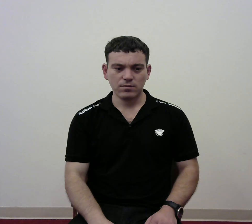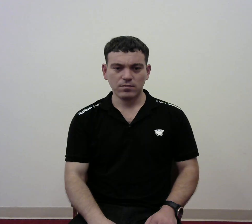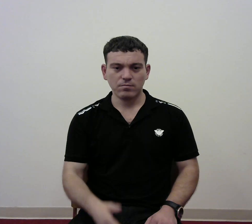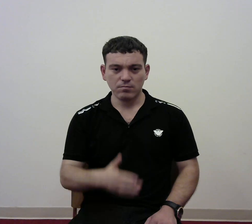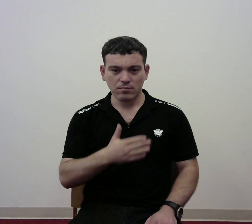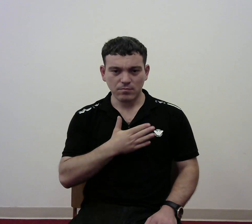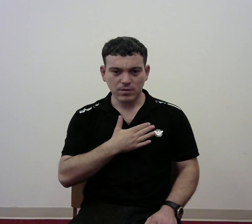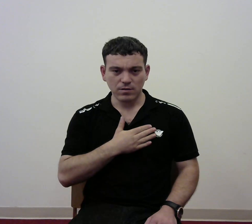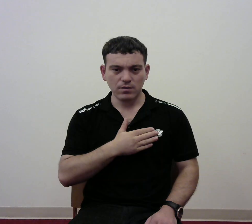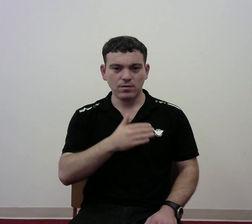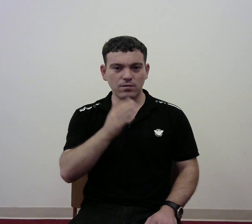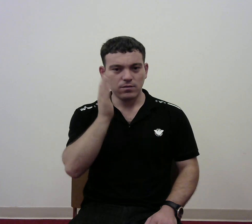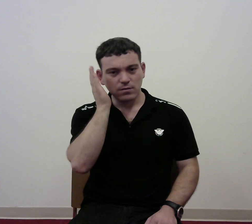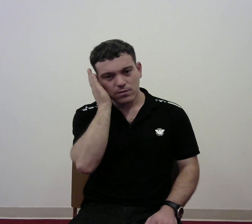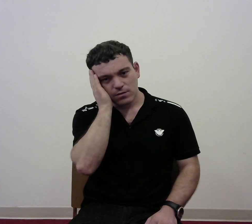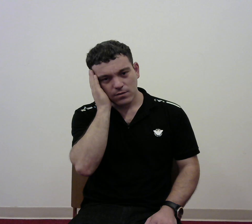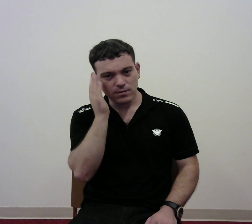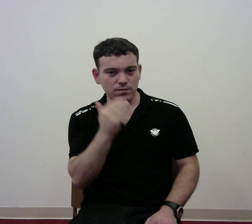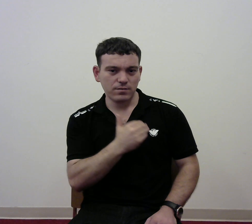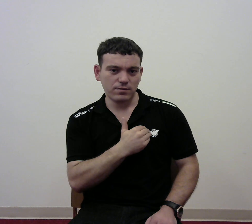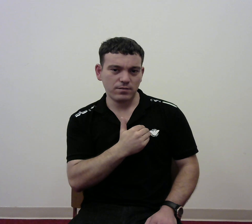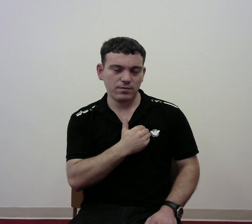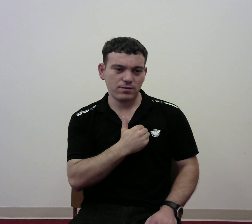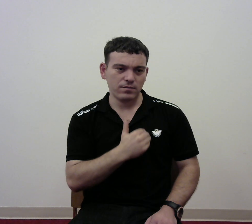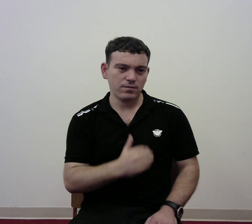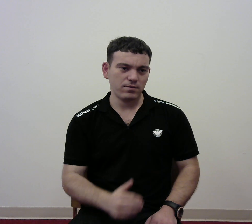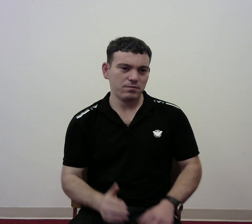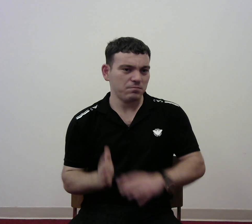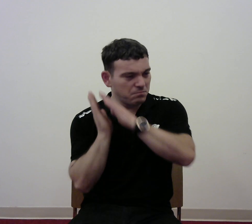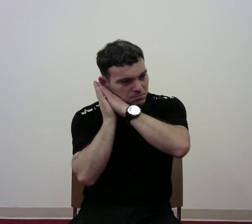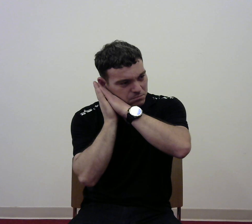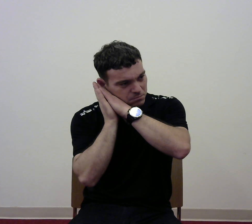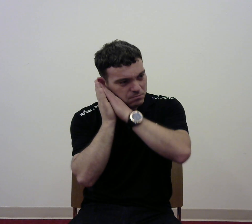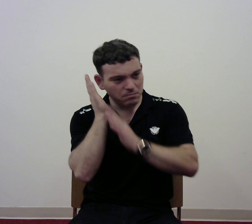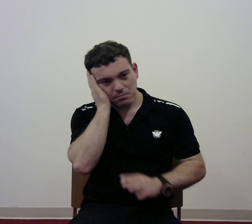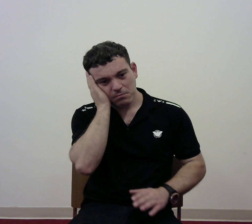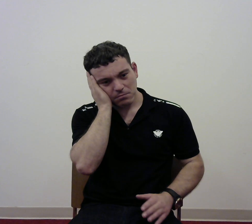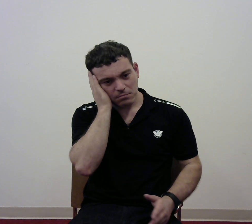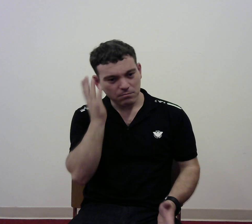Mən yatmaq istəyirəm